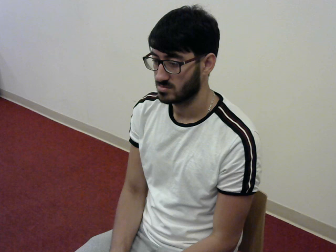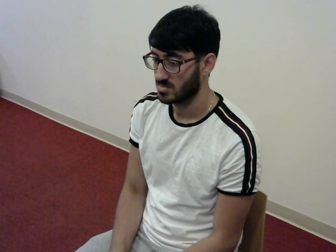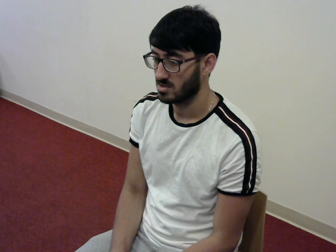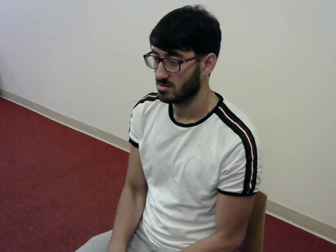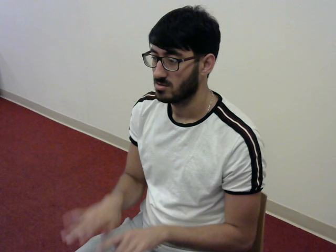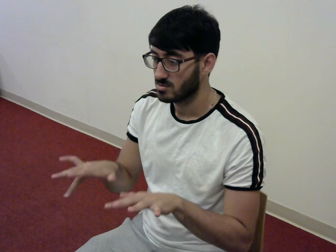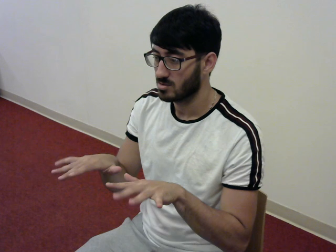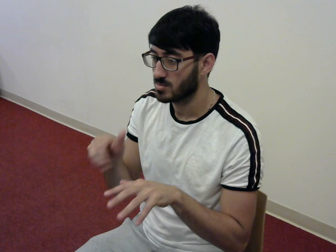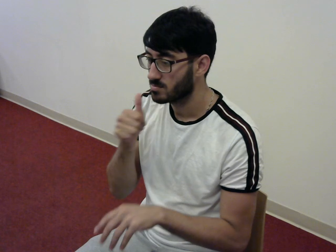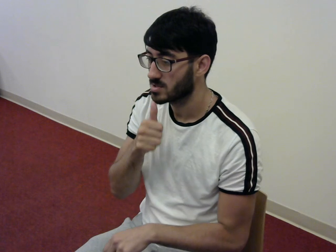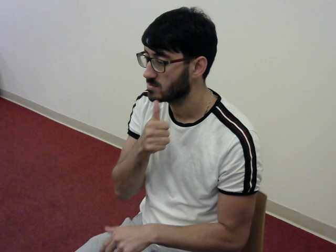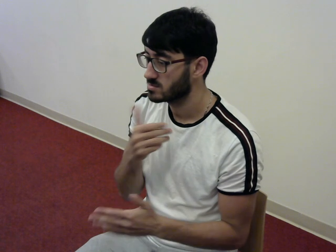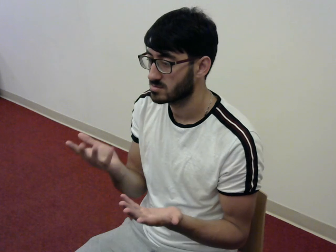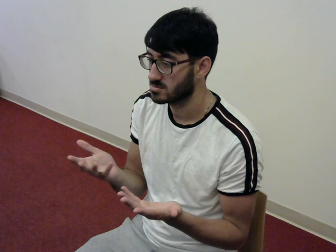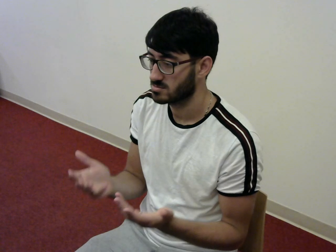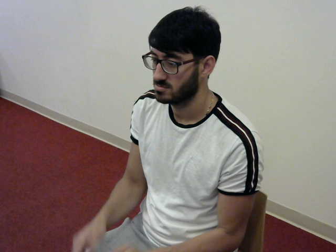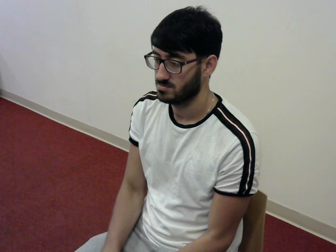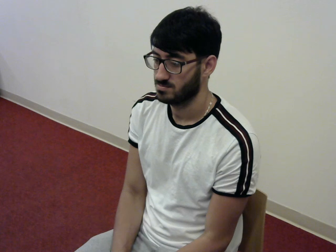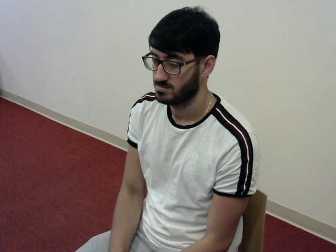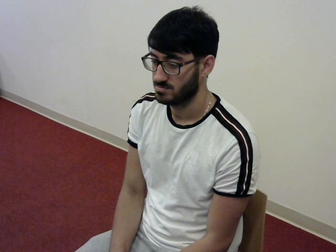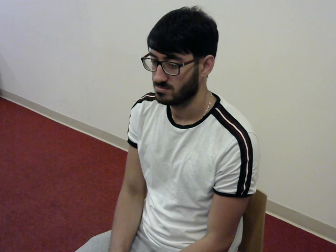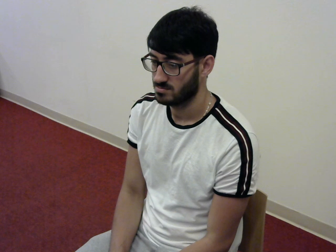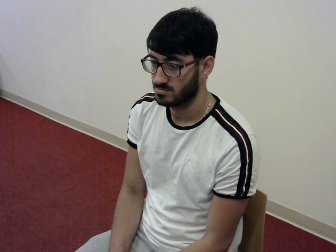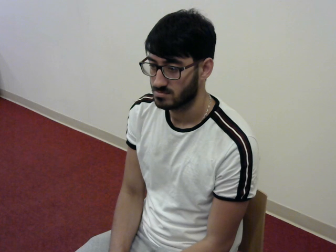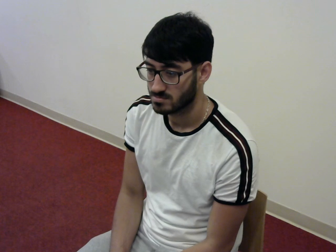Kompüterin parolu nədir?